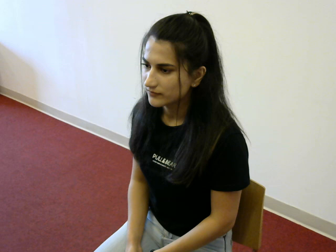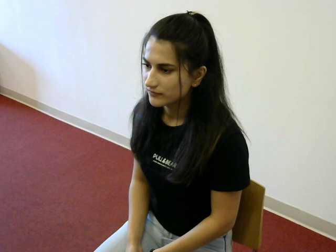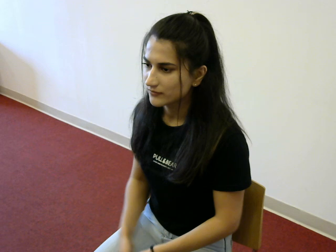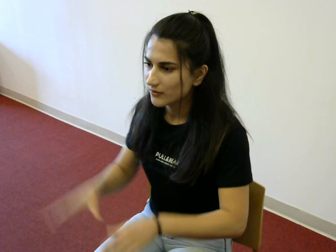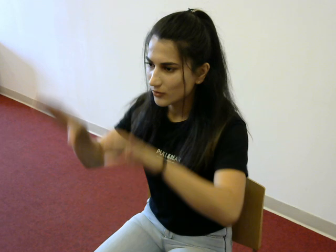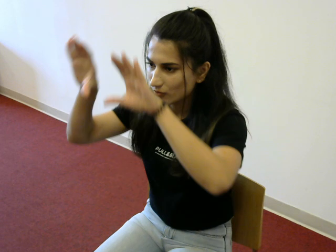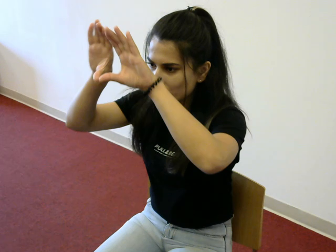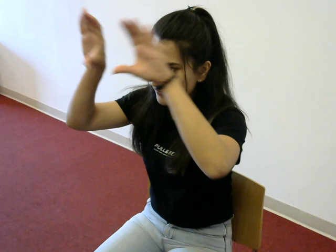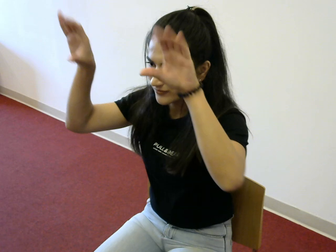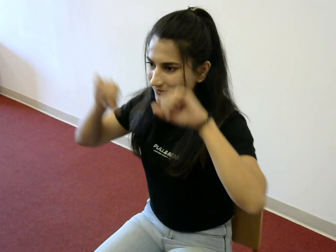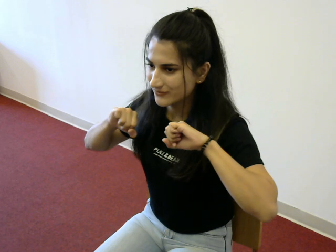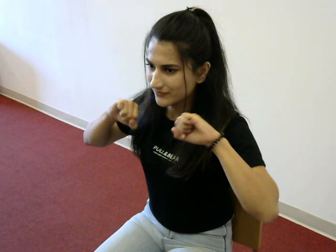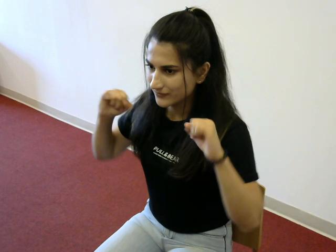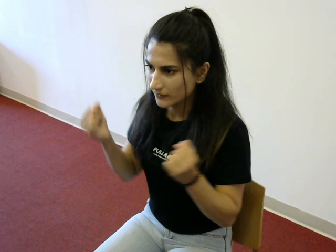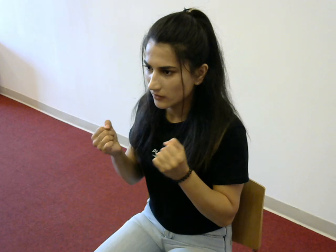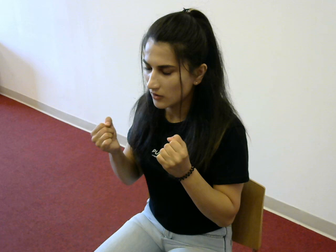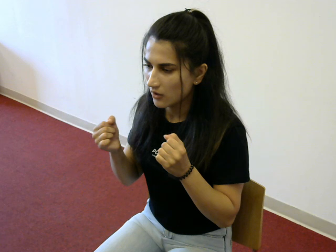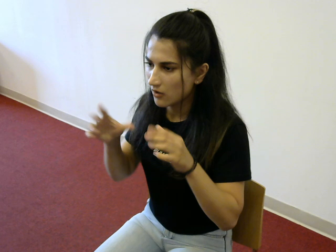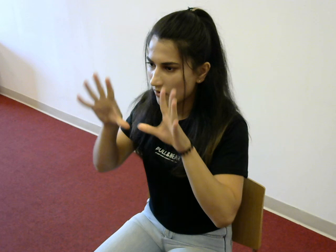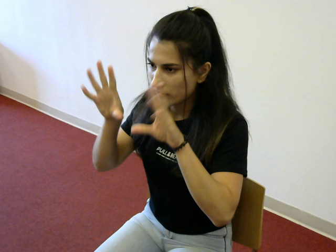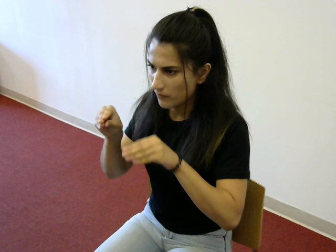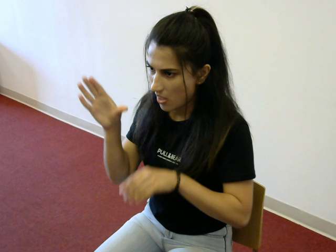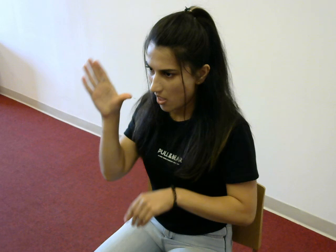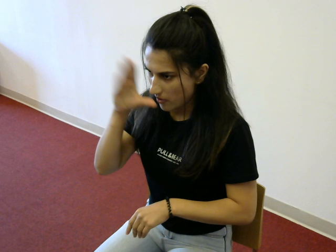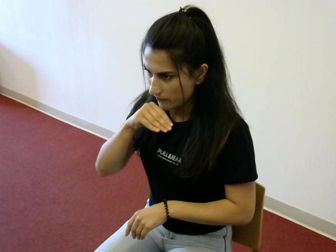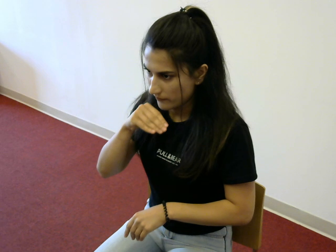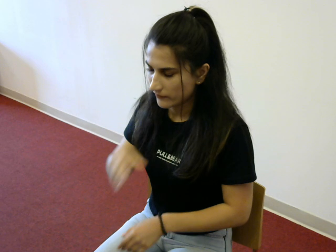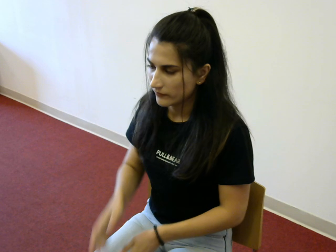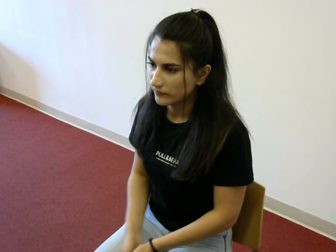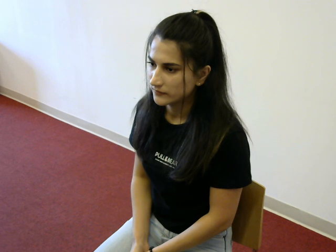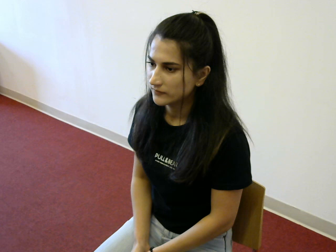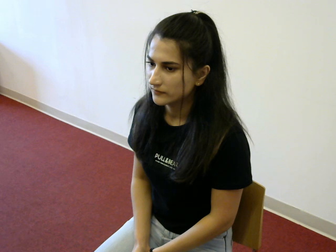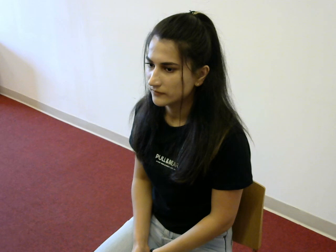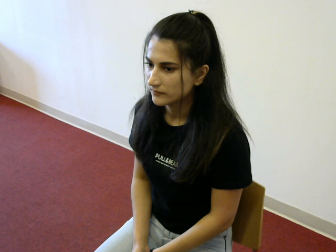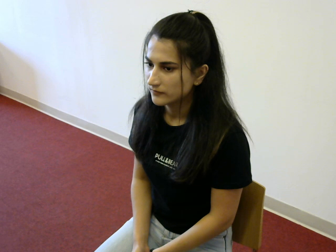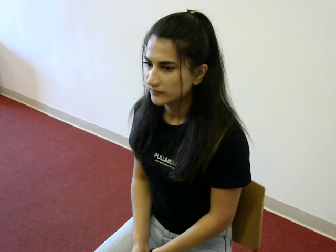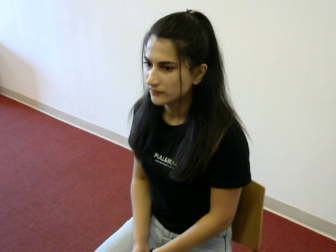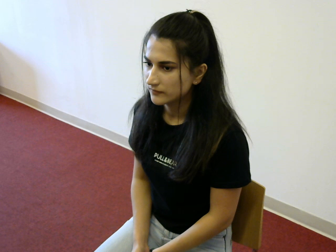Kondisioneri söndürə bilərsinizmi?